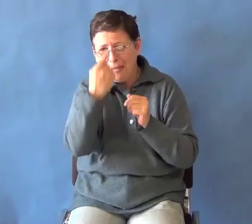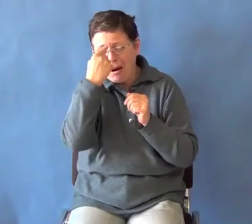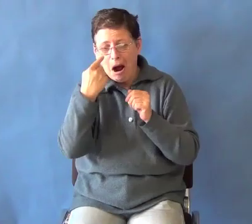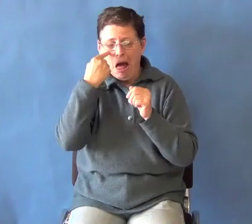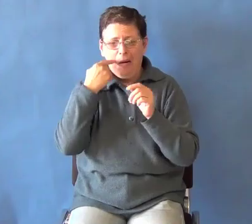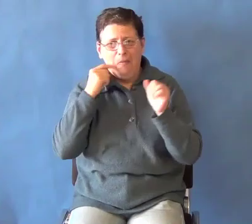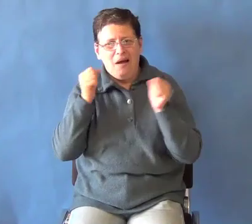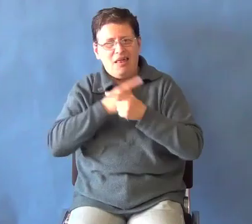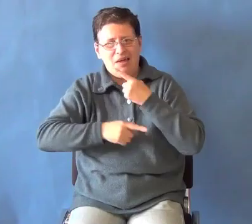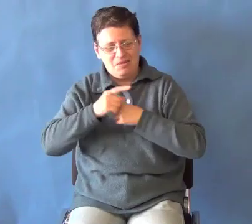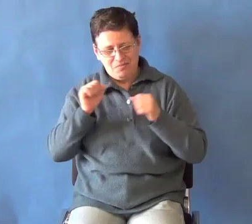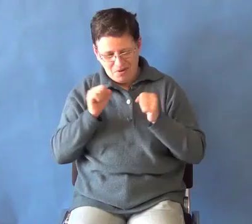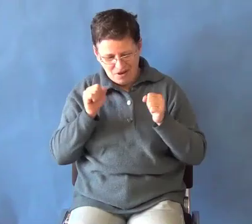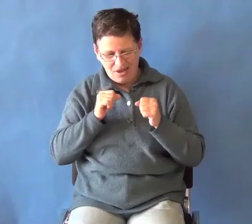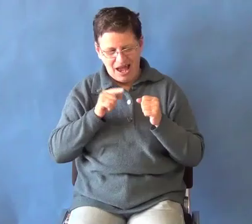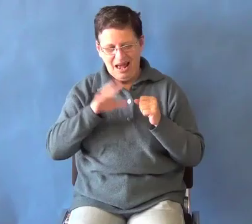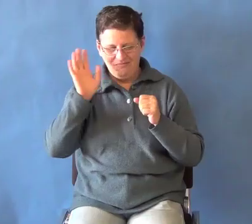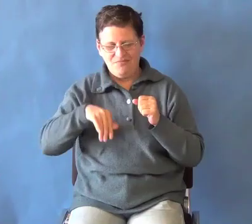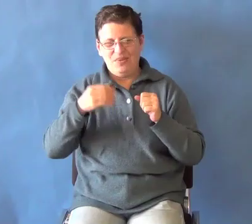Boi się, że mały może trafić w oko i będzie inwalidą.